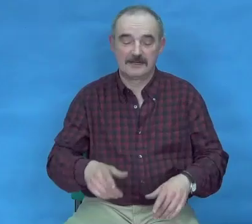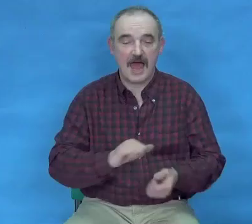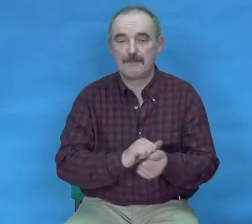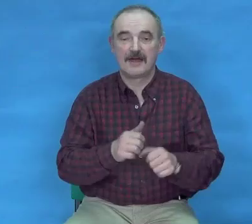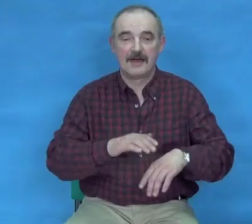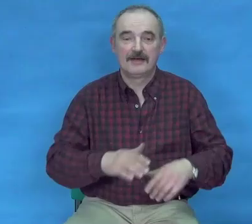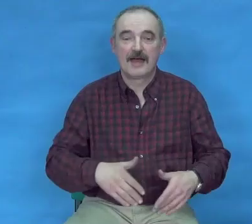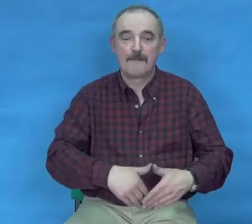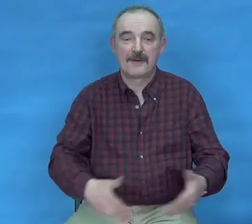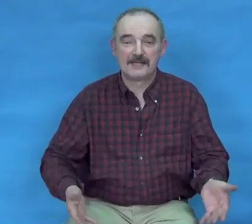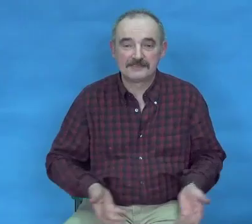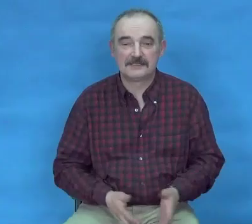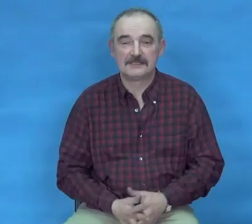Albo w misce.